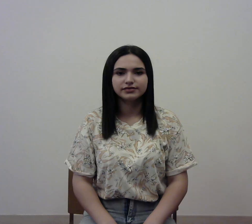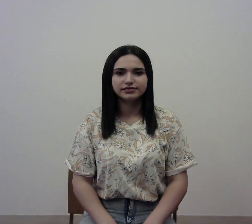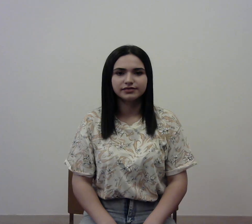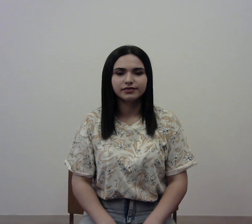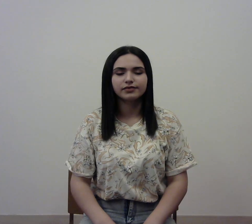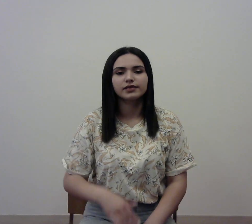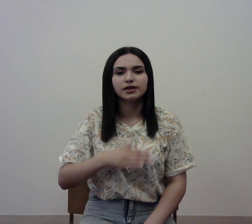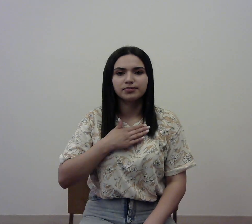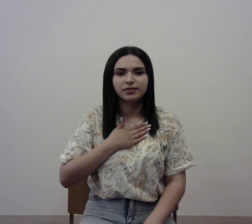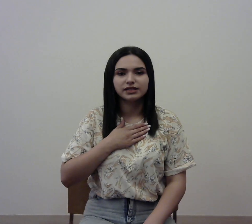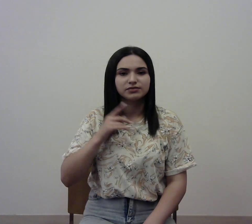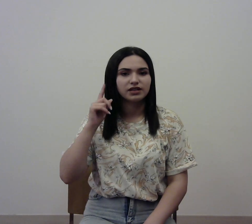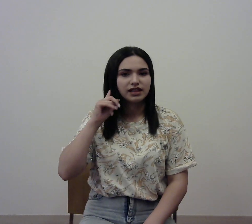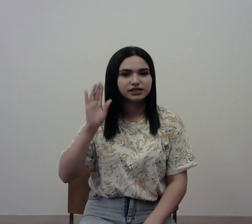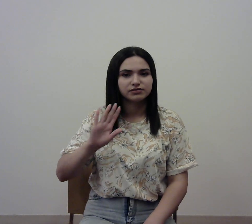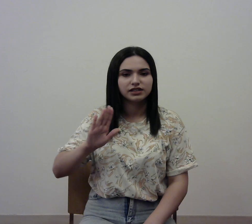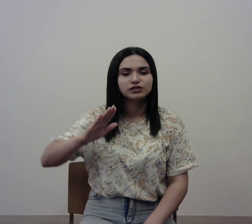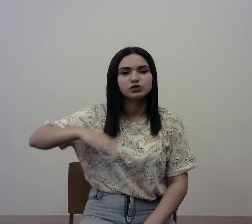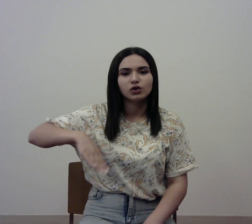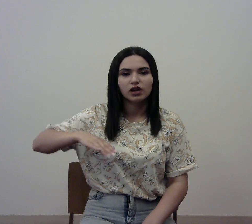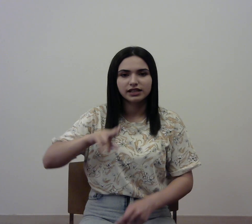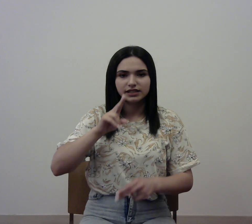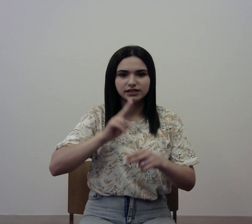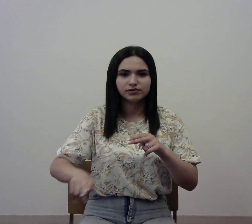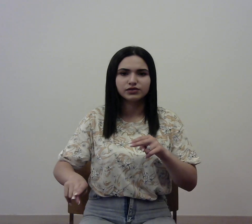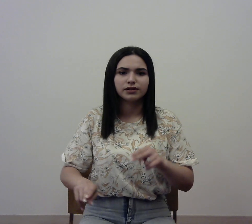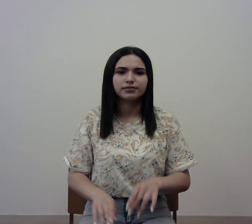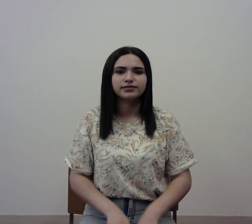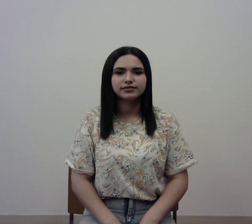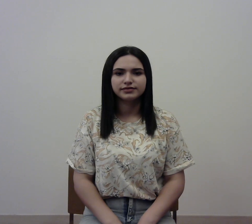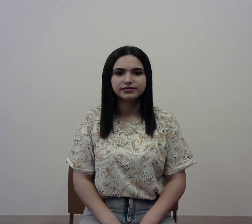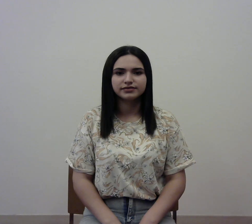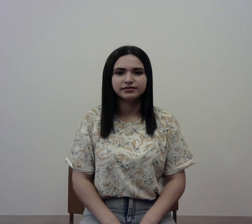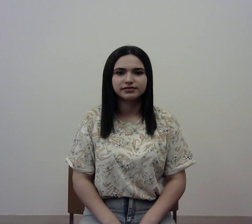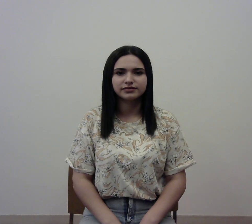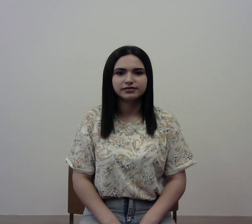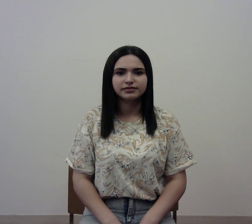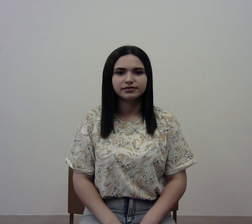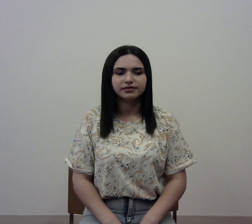Mən eşitməni sonradan itirmişəm